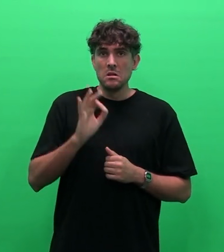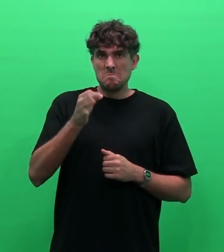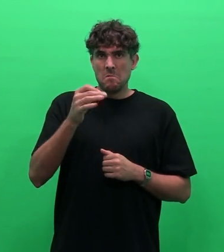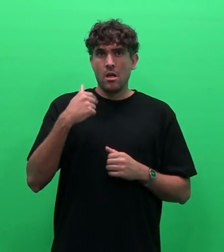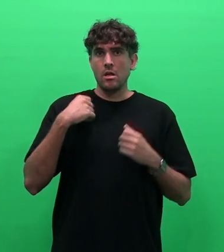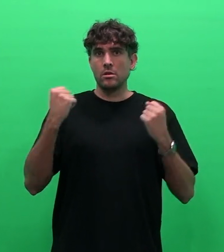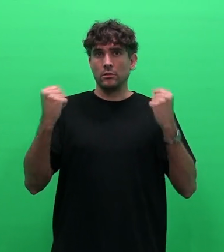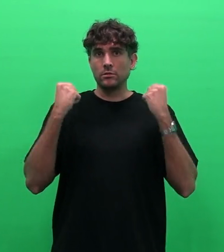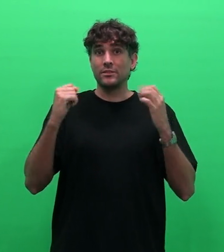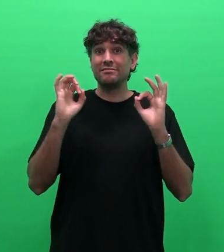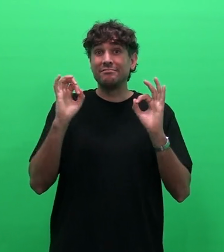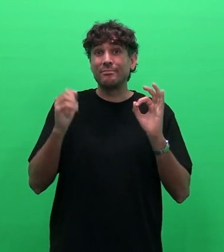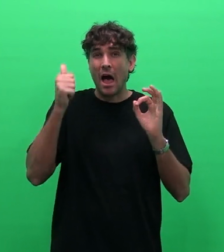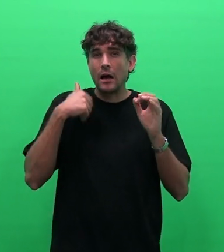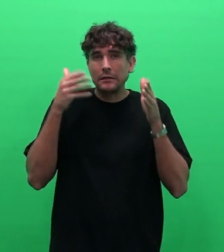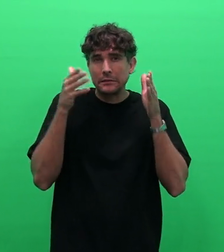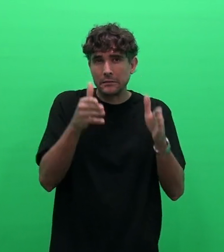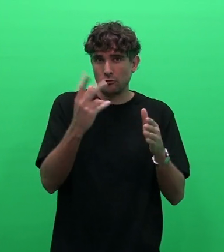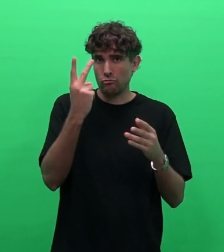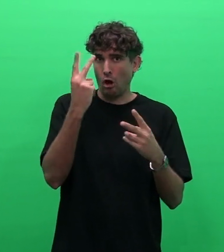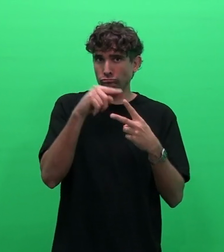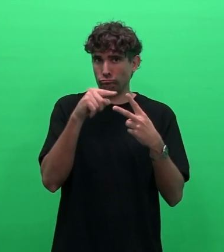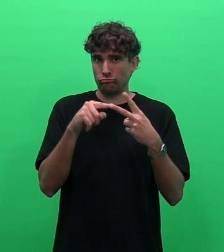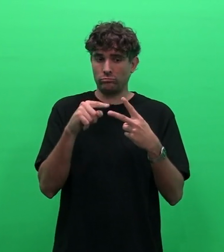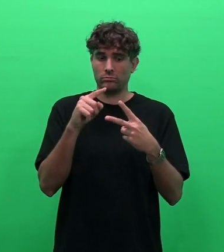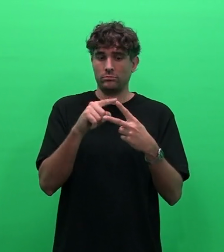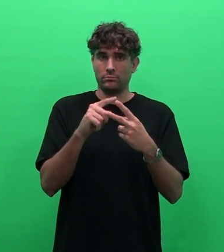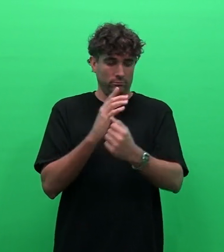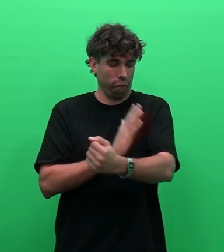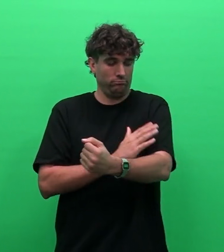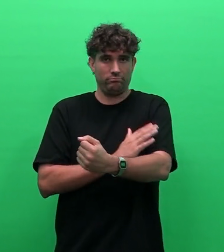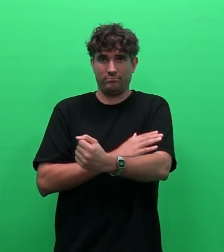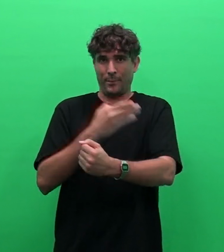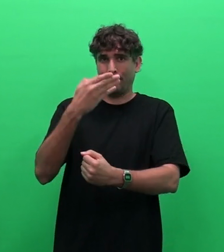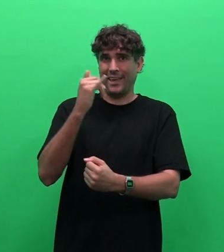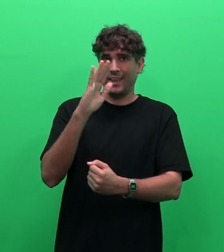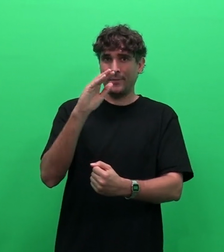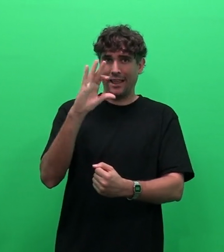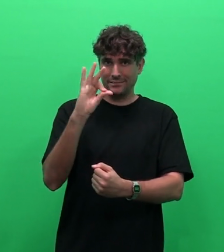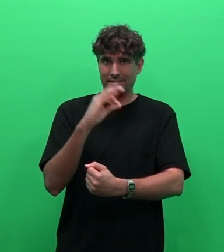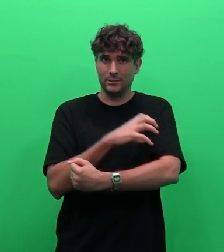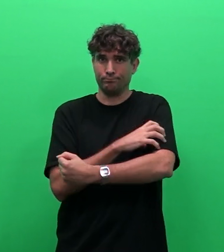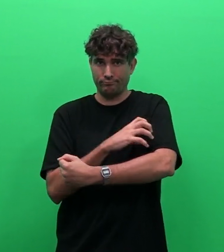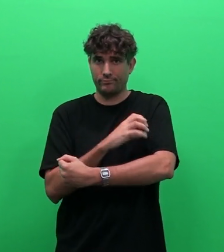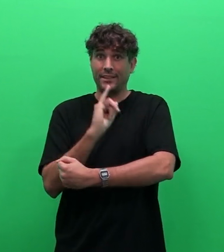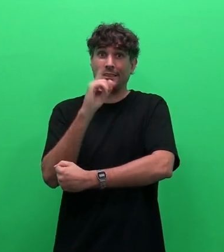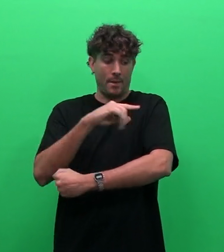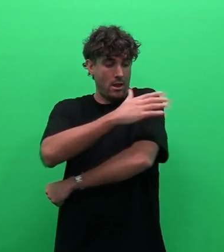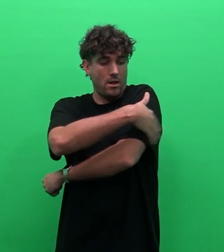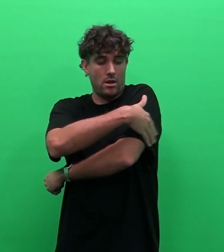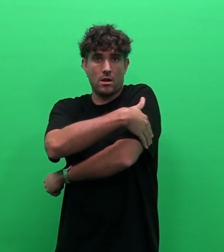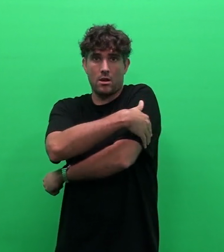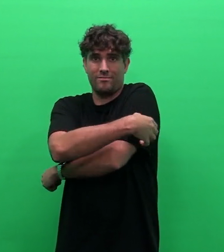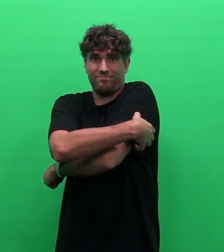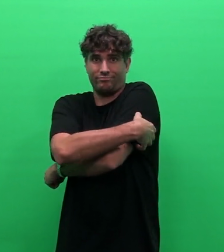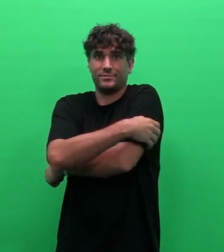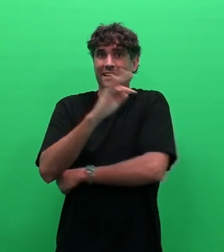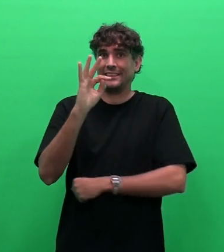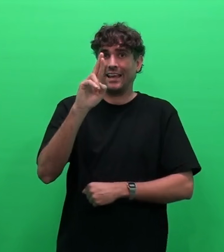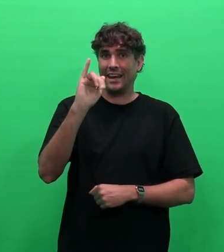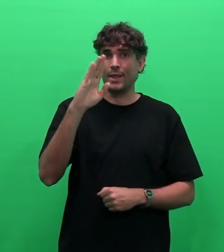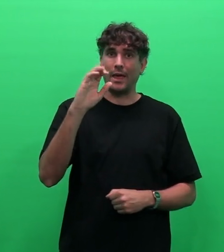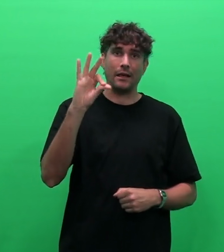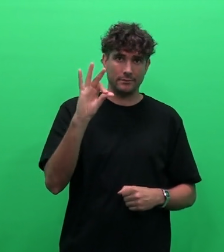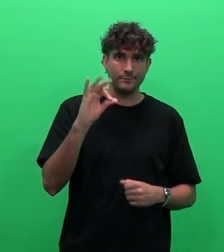Sí, m'entreno, més concretament faig entrenament de bíceps i també de tríceps.